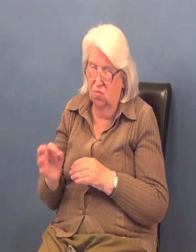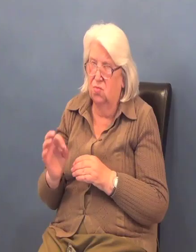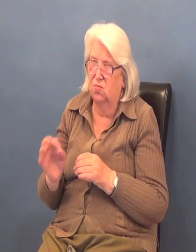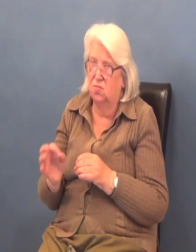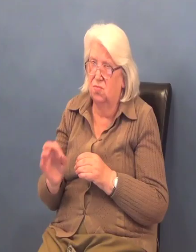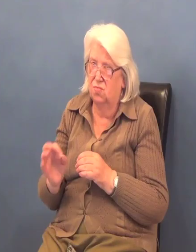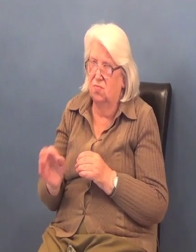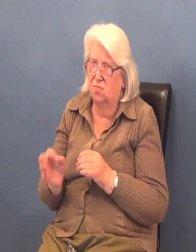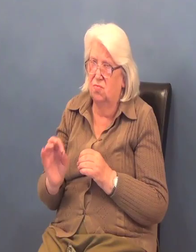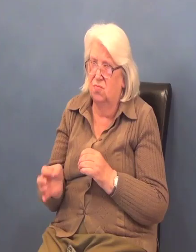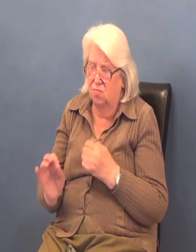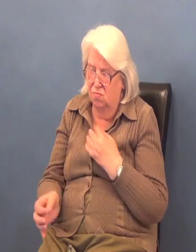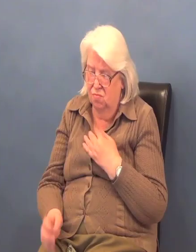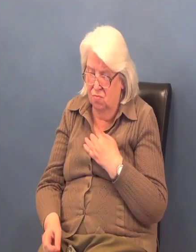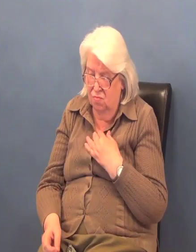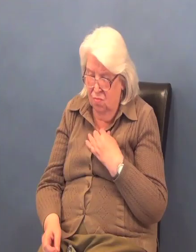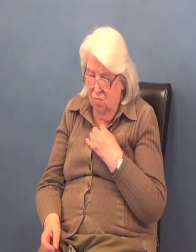Dobrze, dobrze.